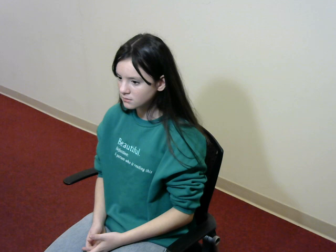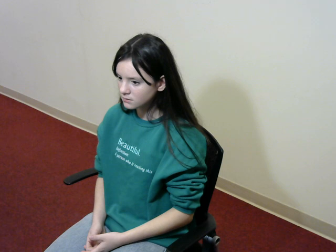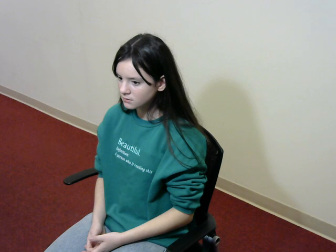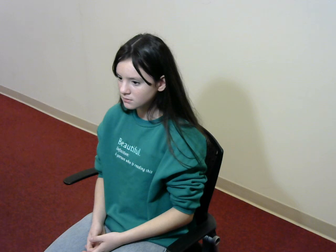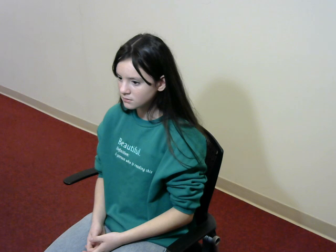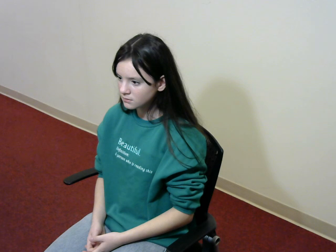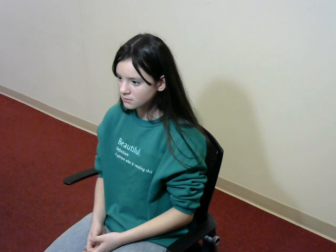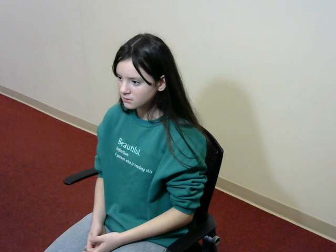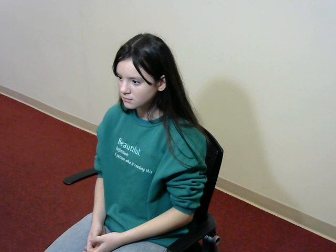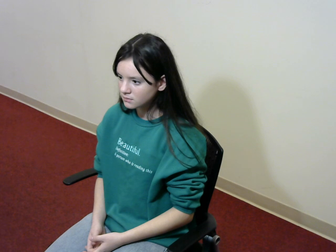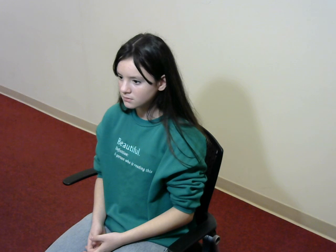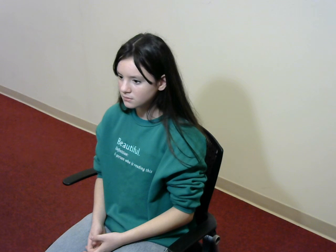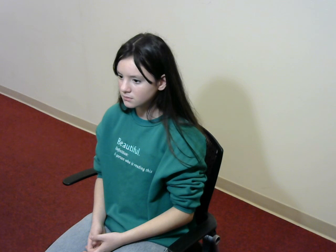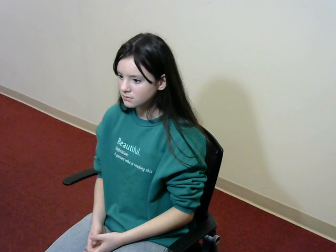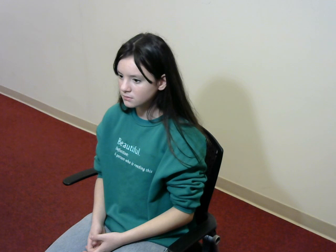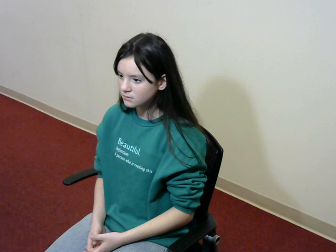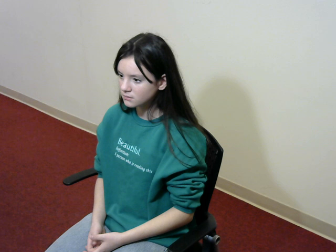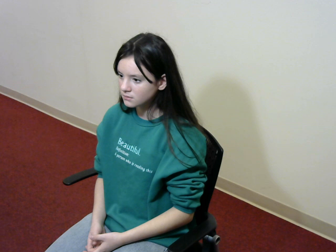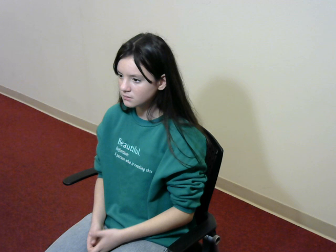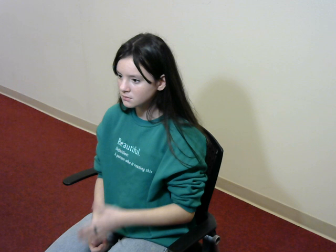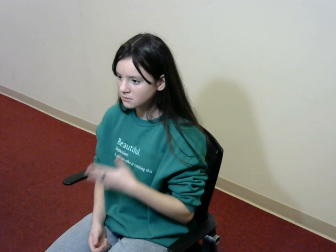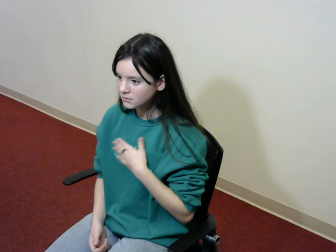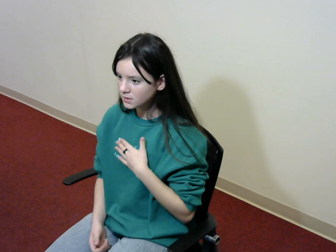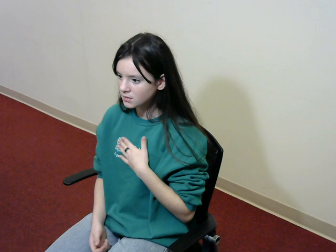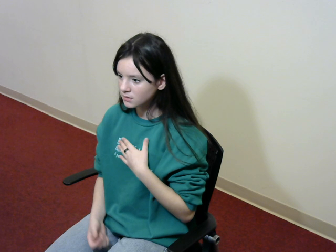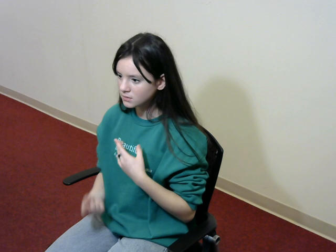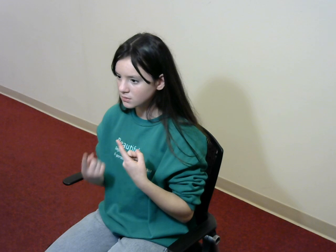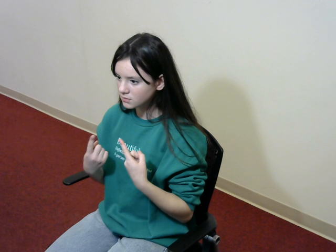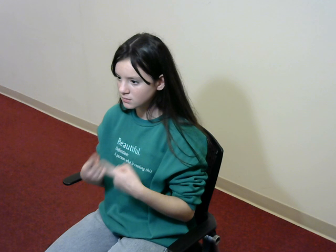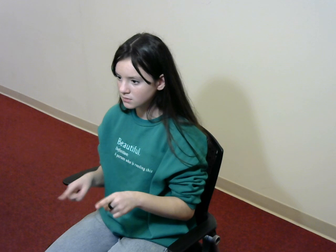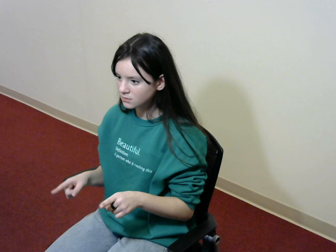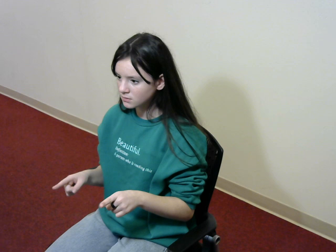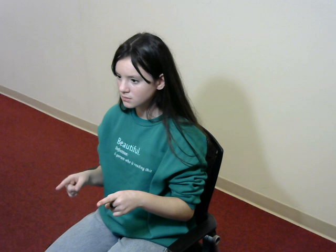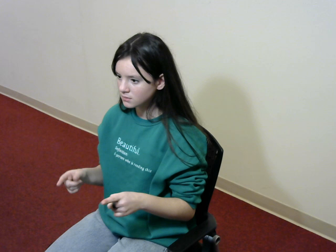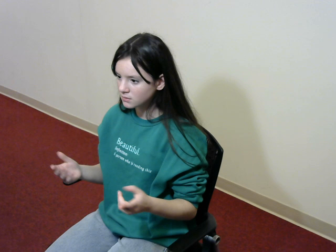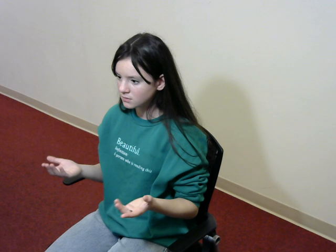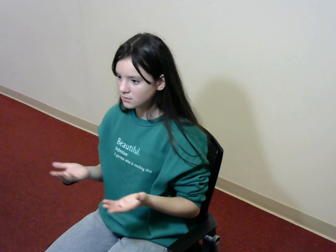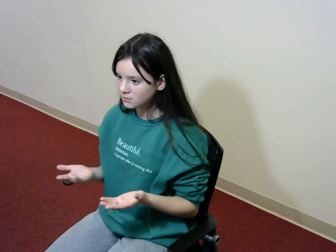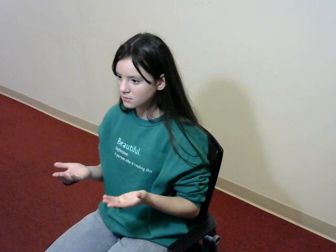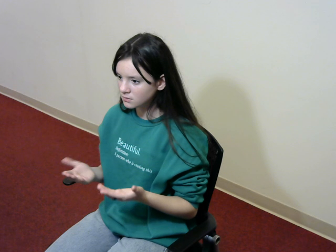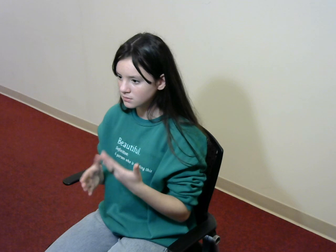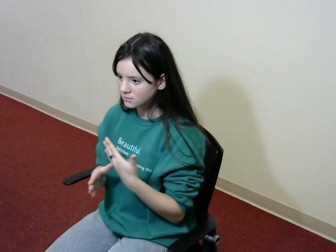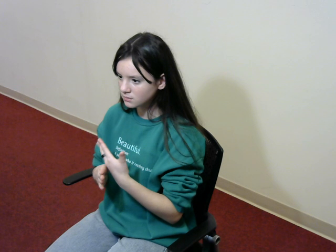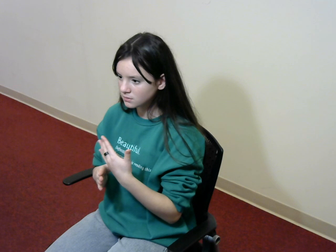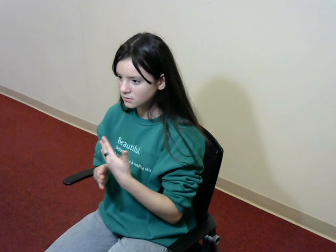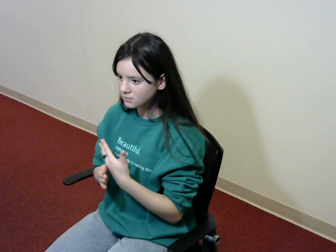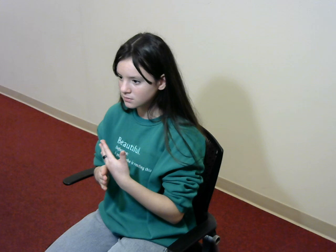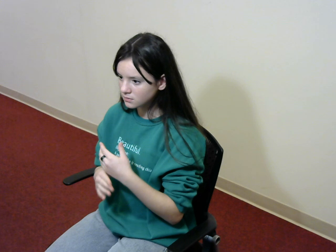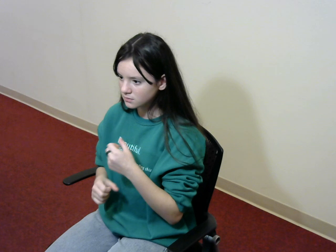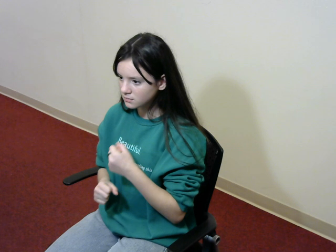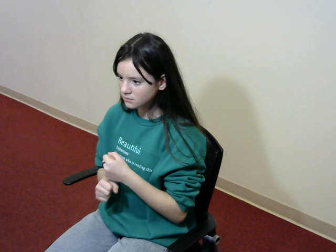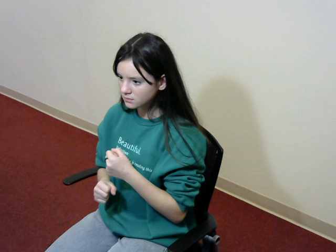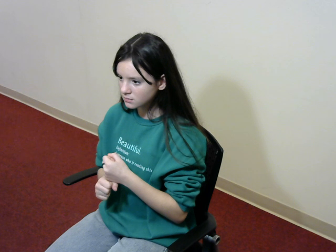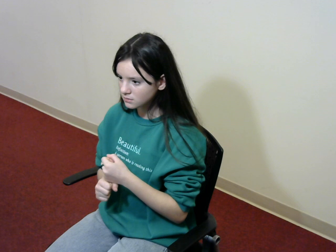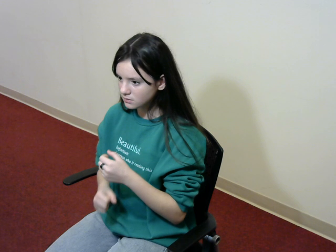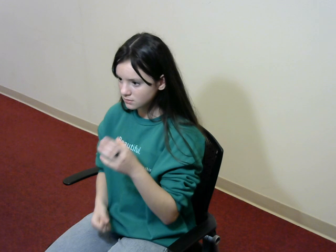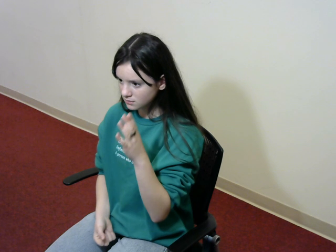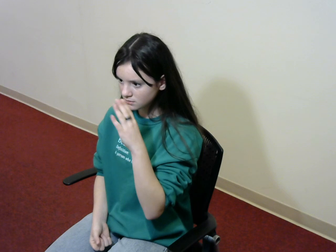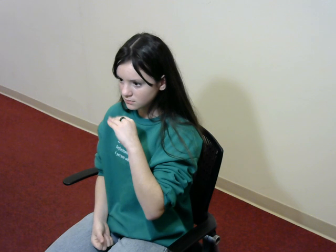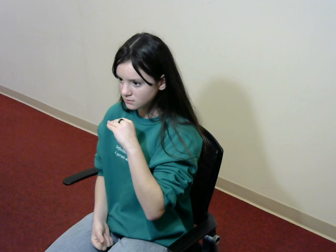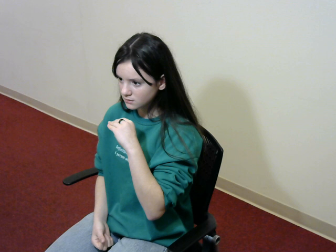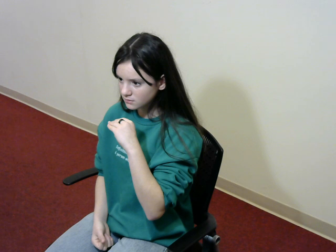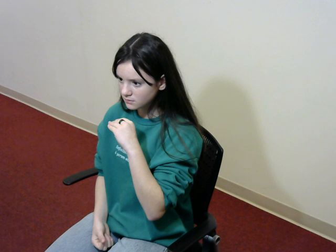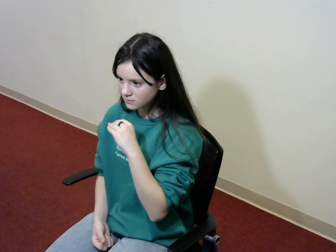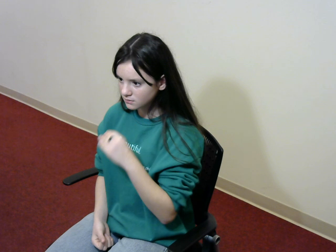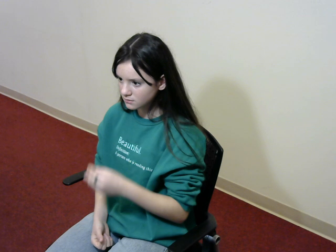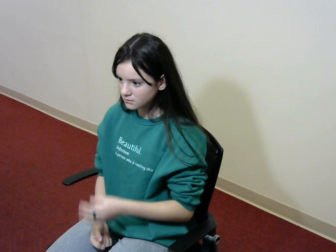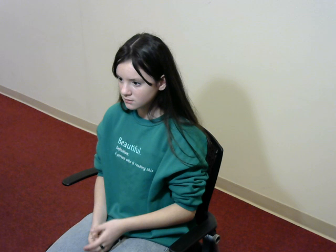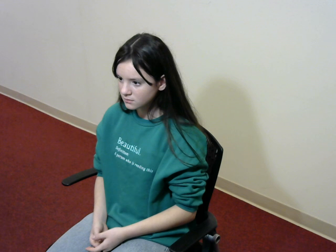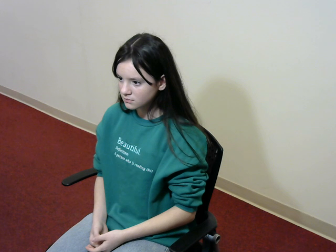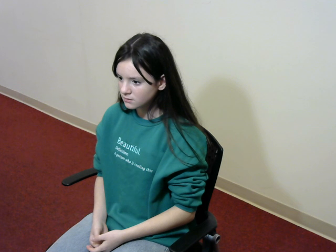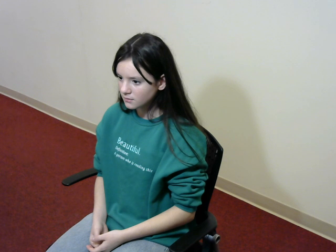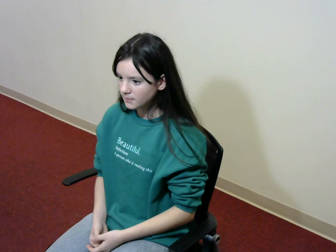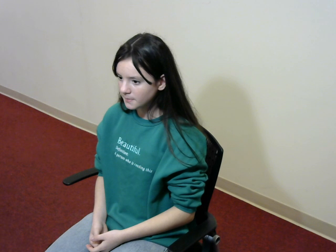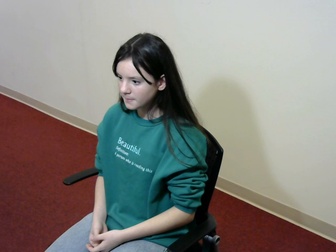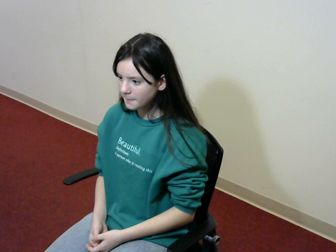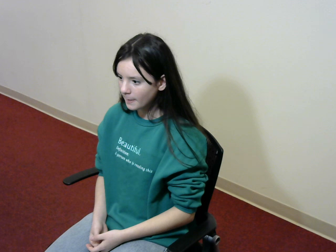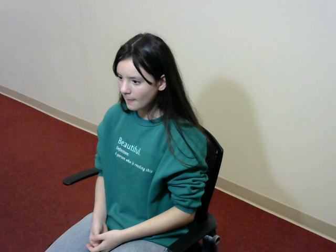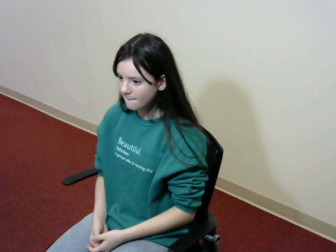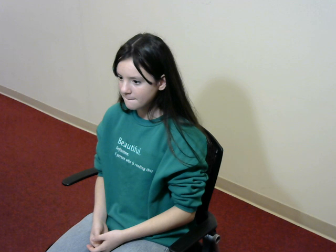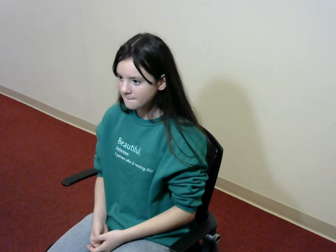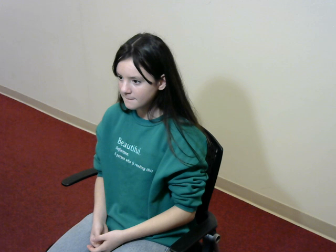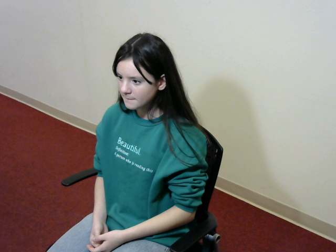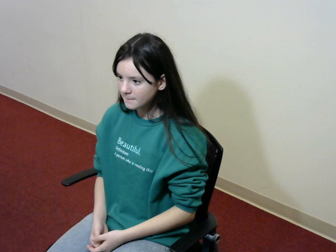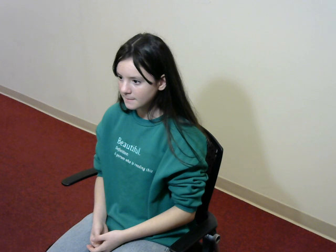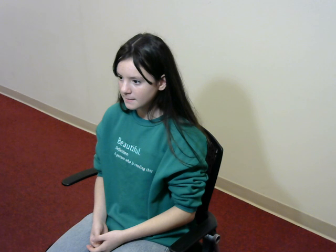Mənə başqa hansı köməkliyi edə bilərsiniz?